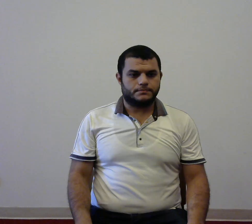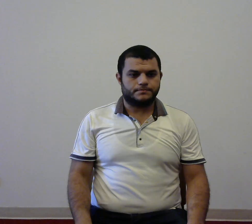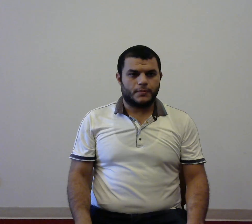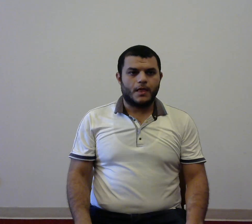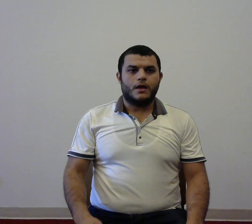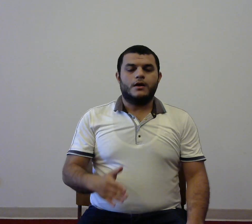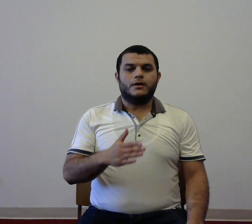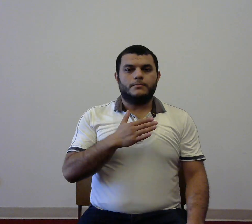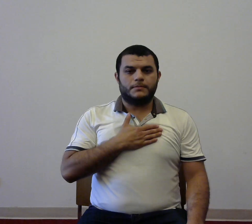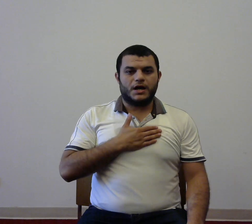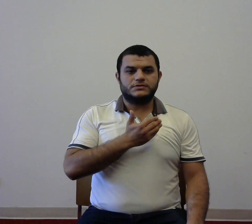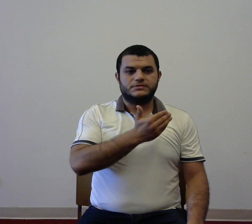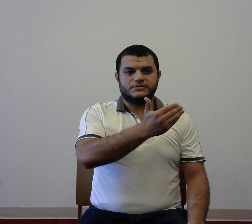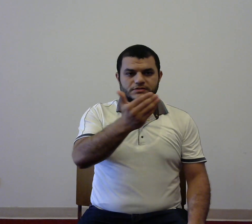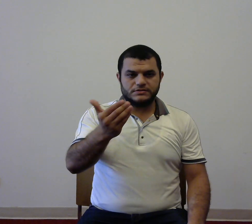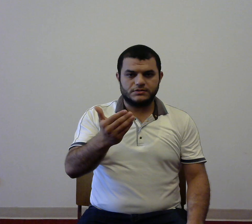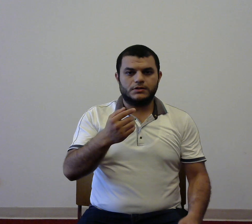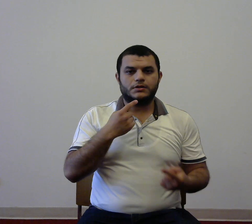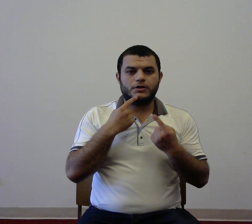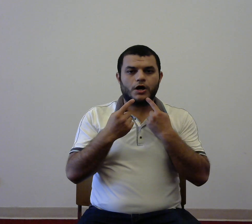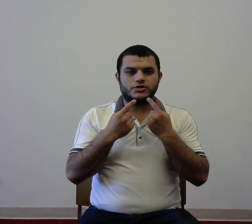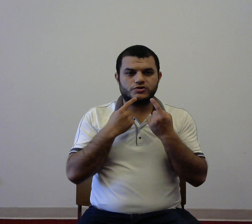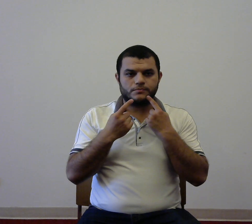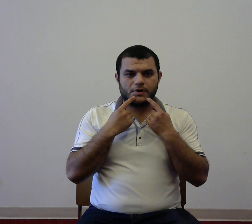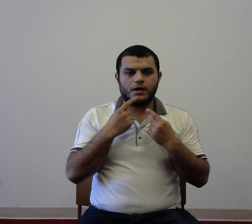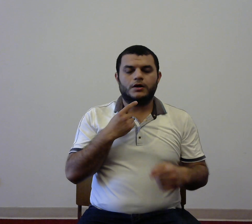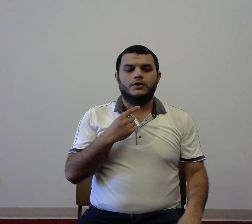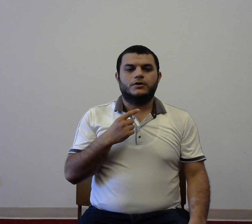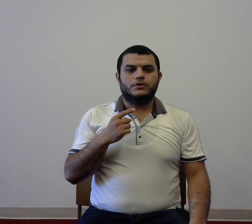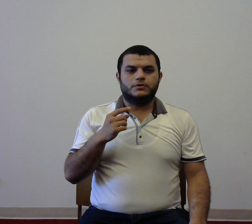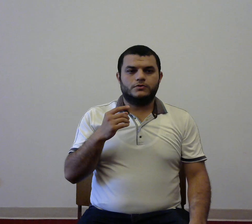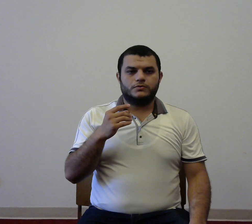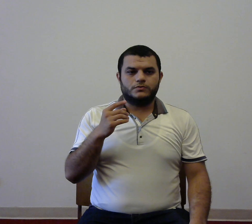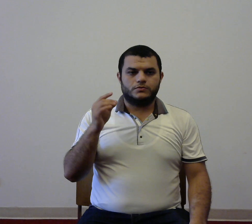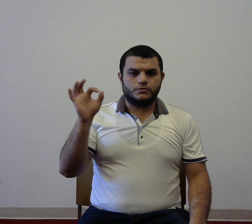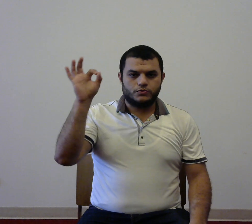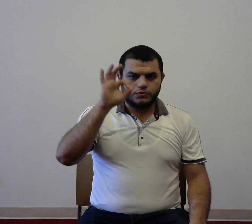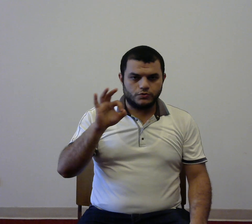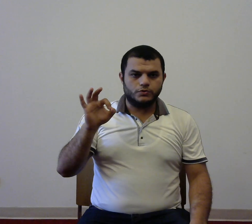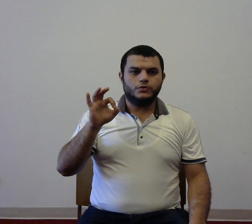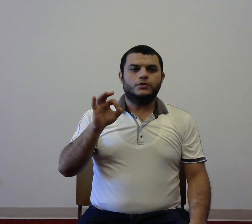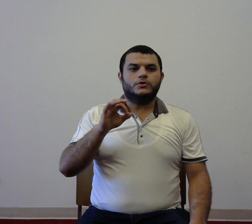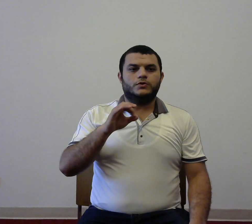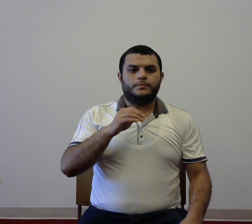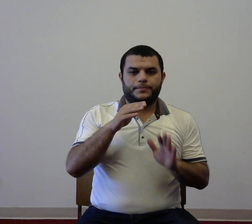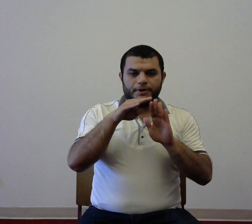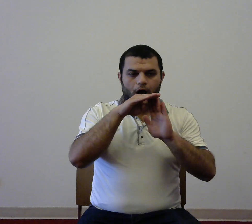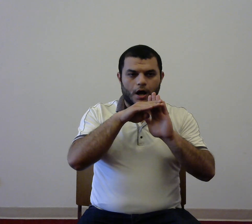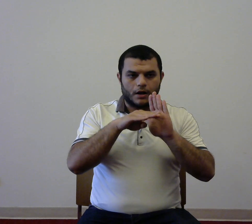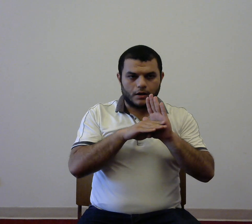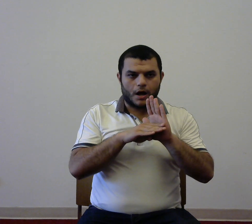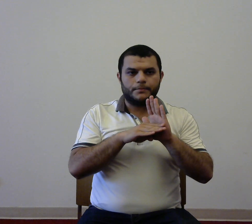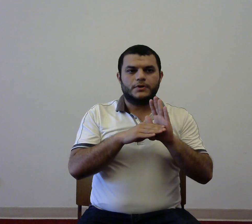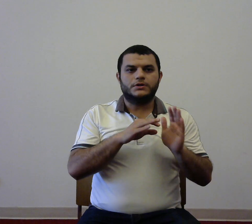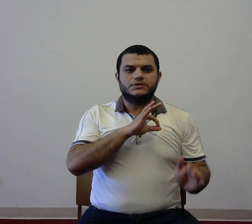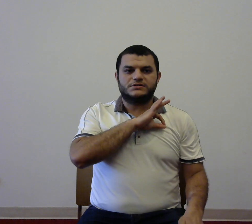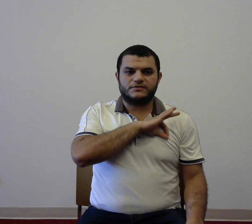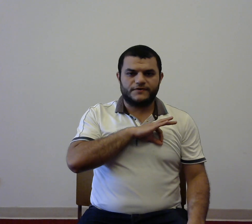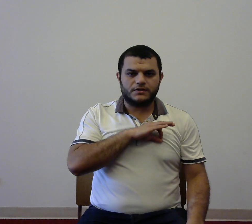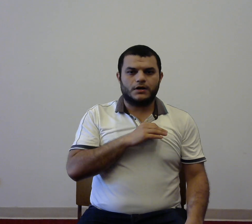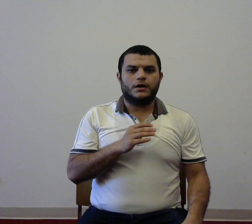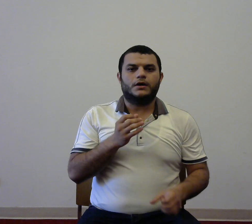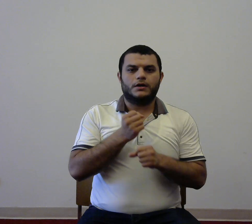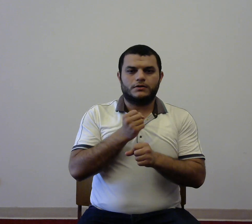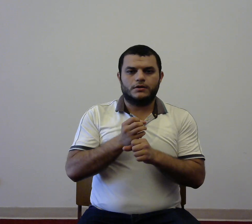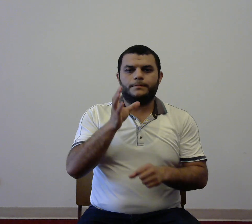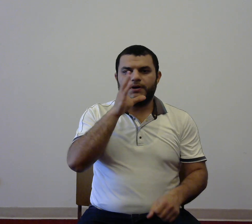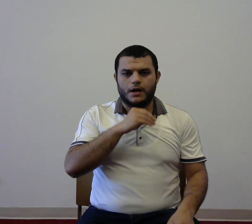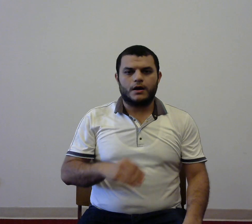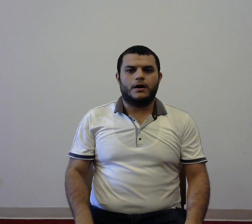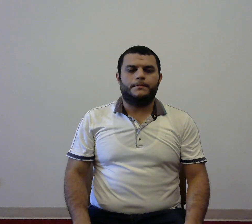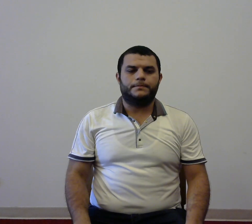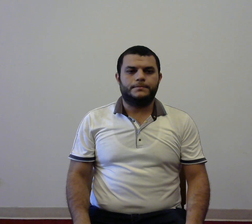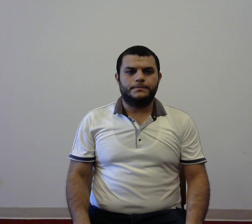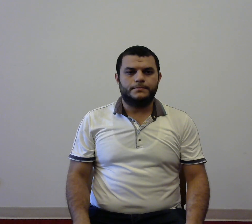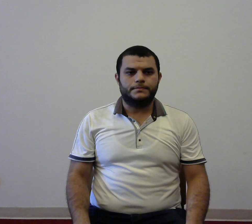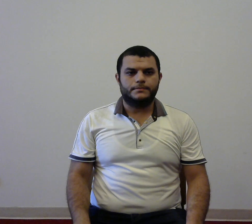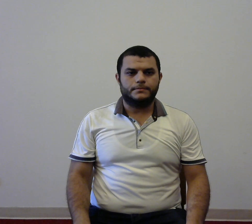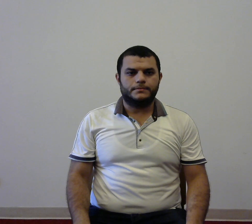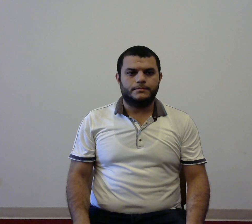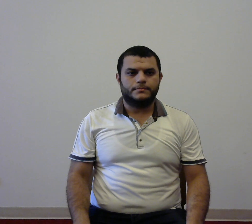Mən sizinlə danışmaq üçün proqramdan istifadə edə bilərəm